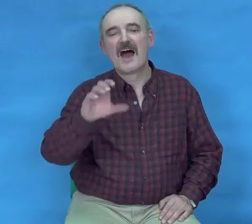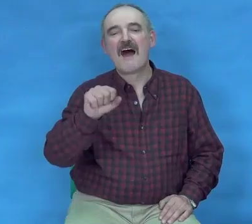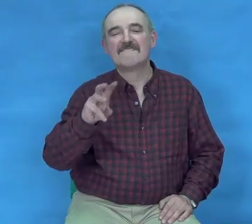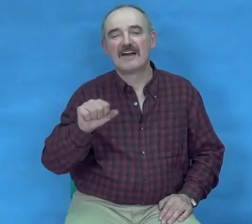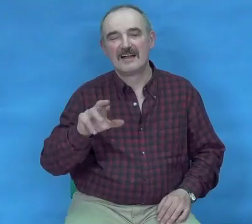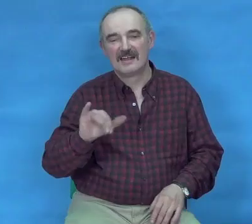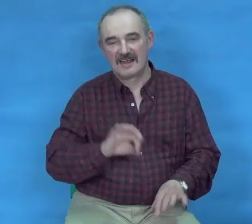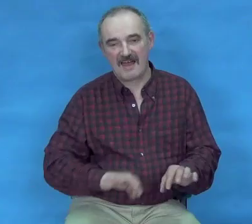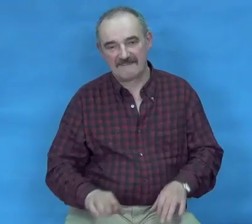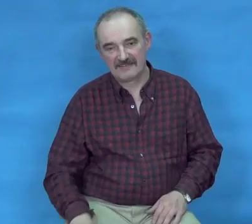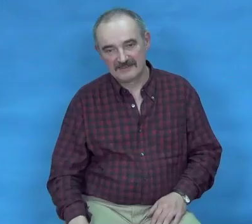Awaria, naprawiają.